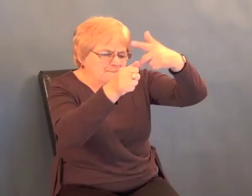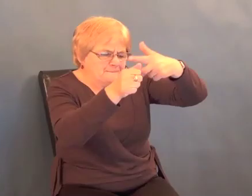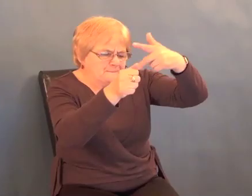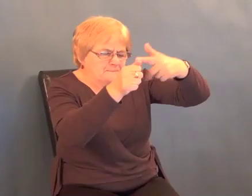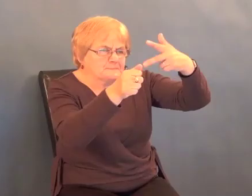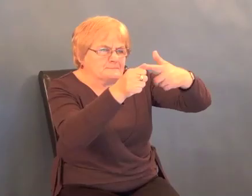Dwudziesty trzeci.